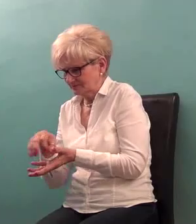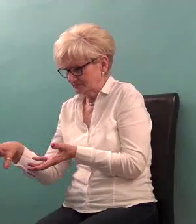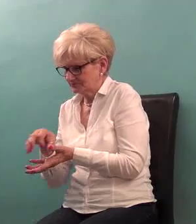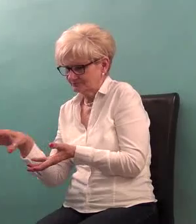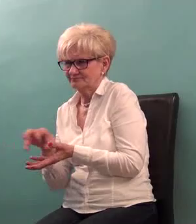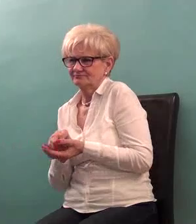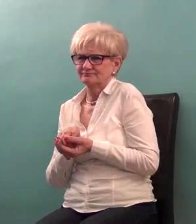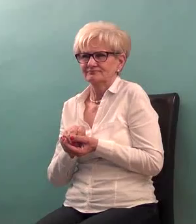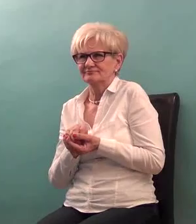Trzyma je w dłoniach.